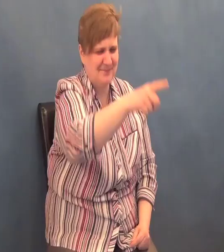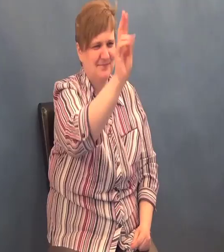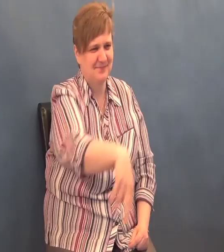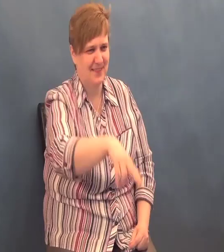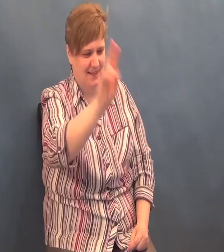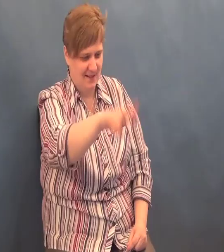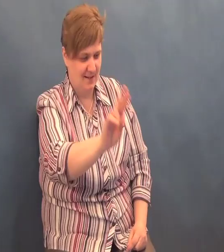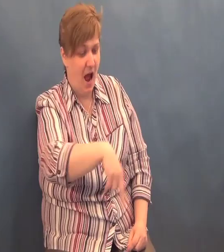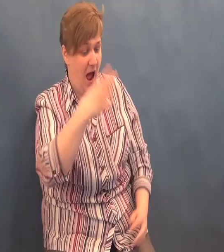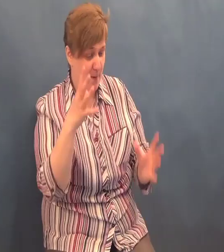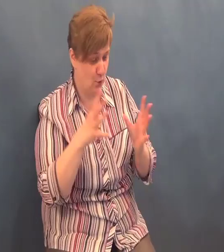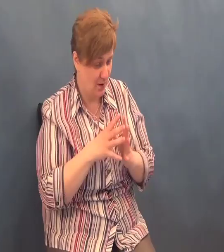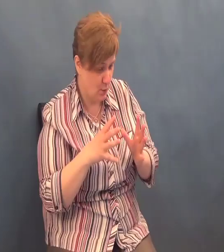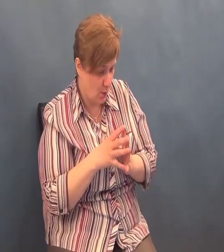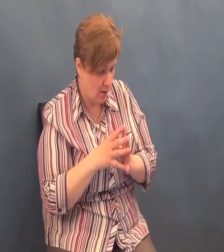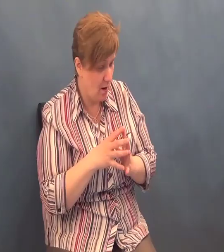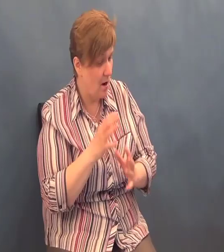Następny, dziesiąty.